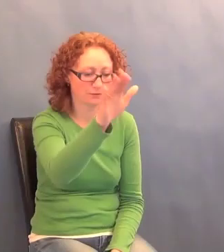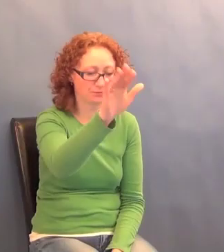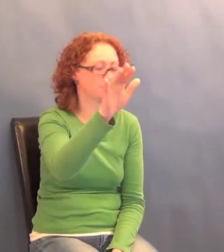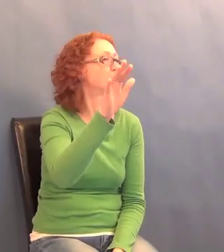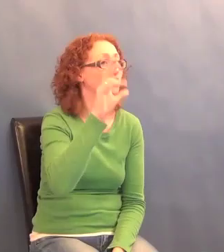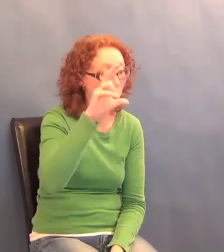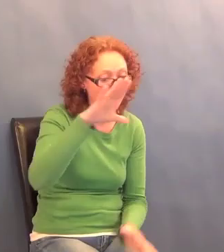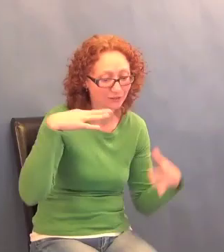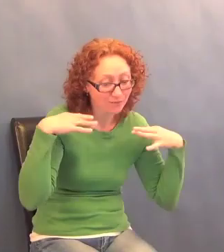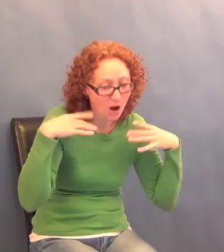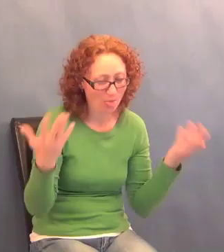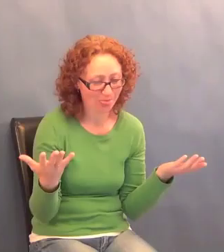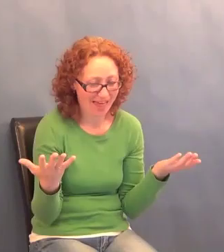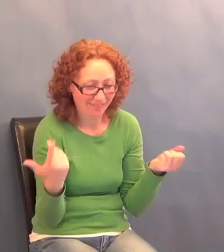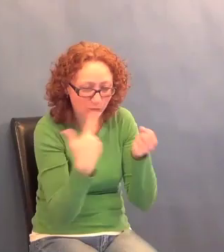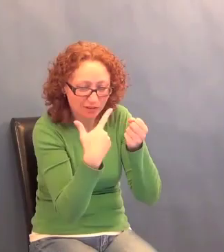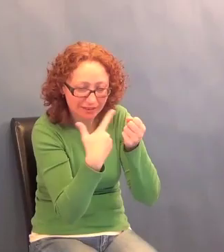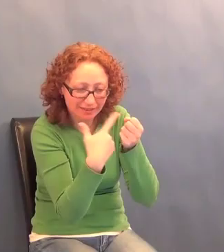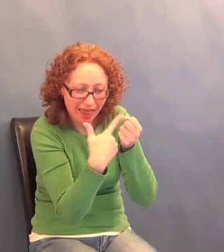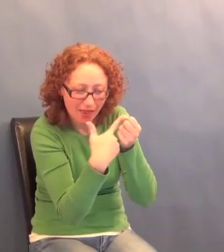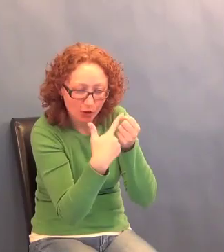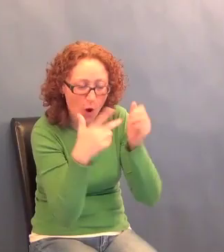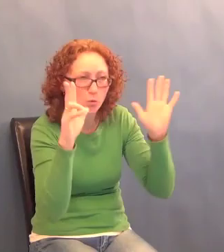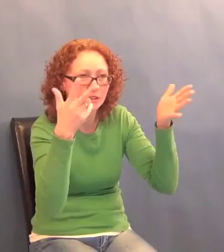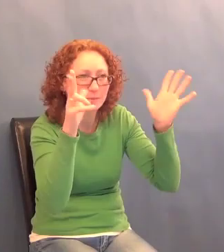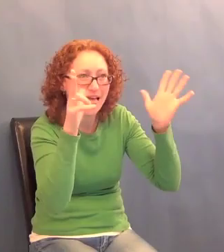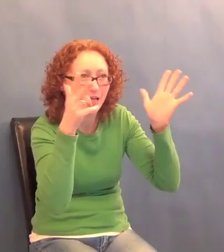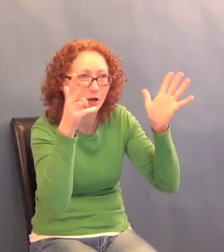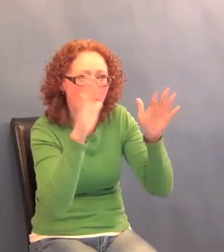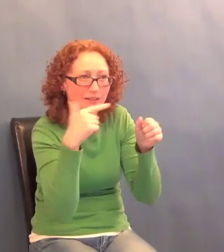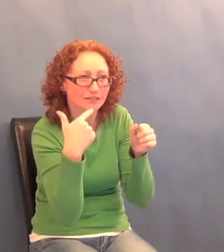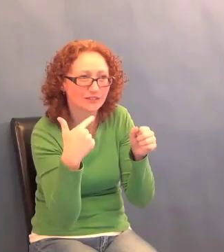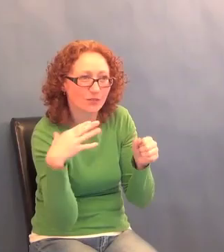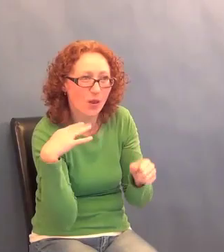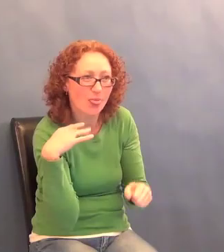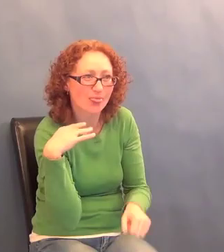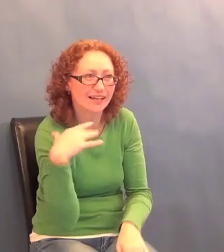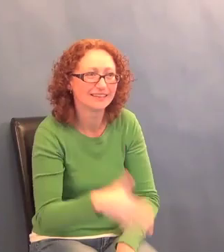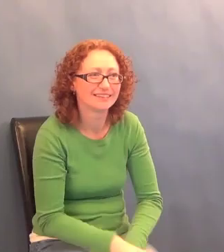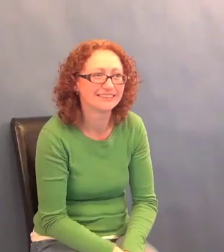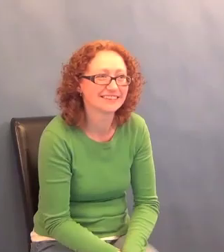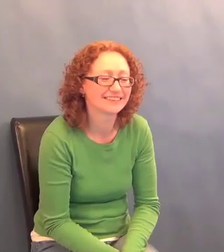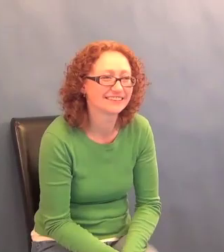Czy masz wolne dwudziestego ósmego?